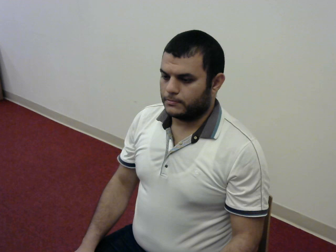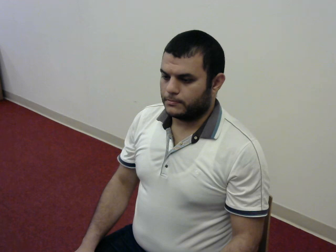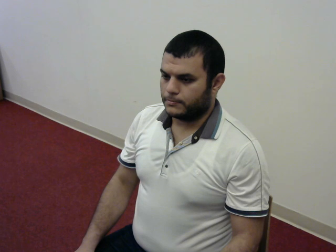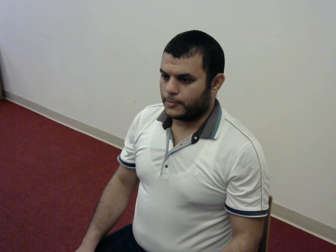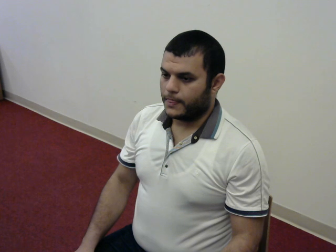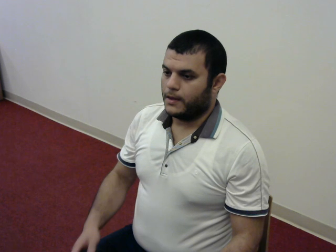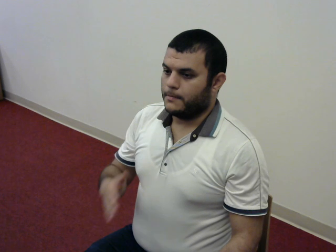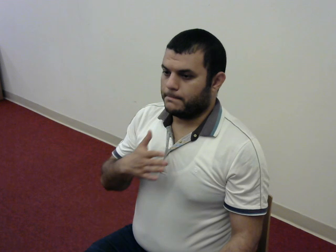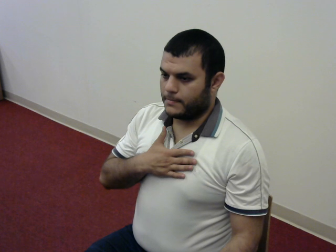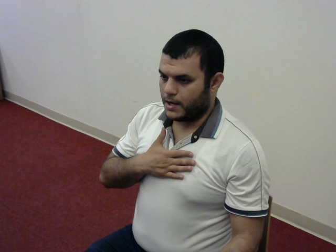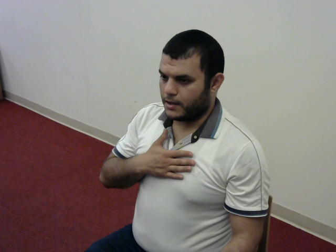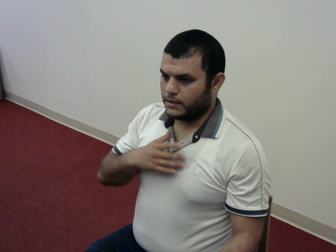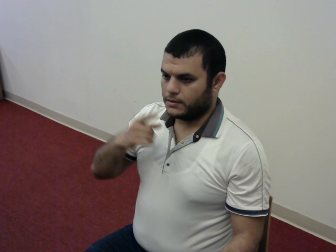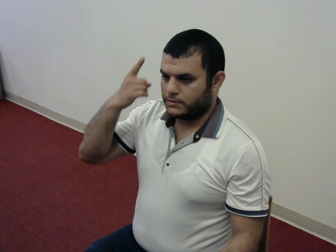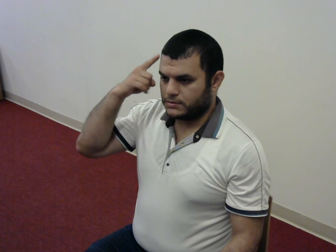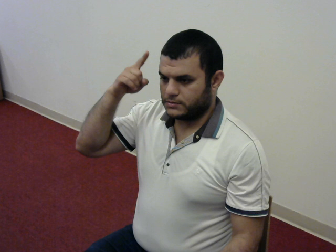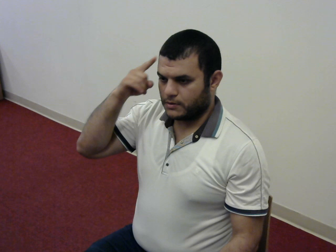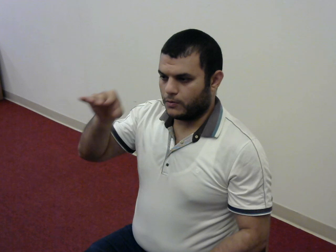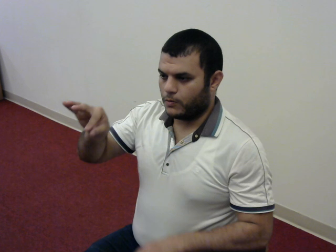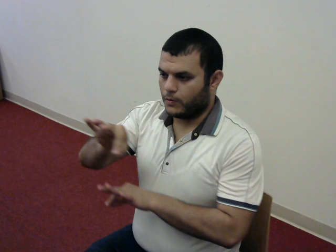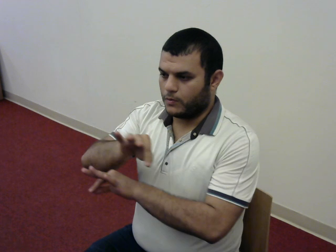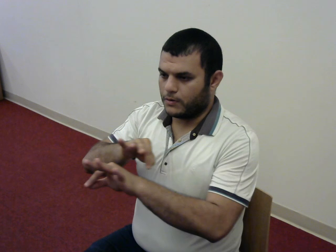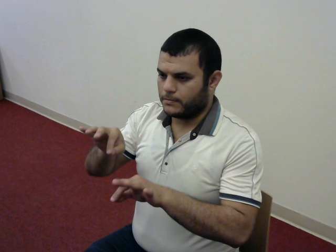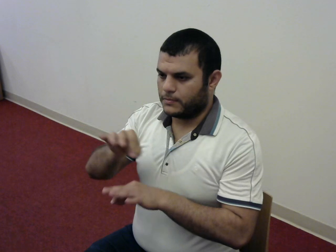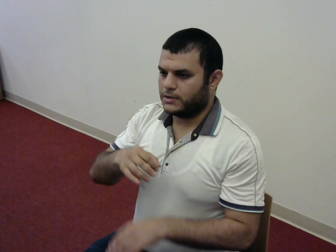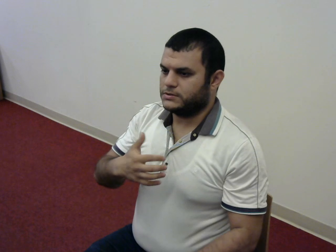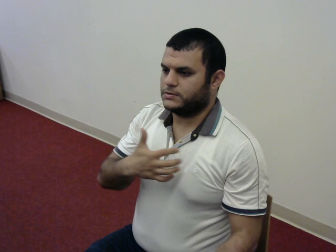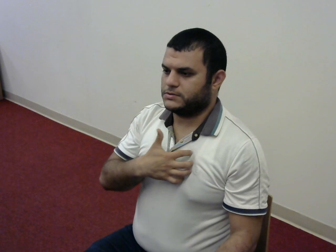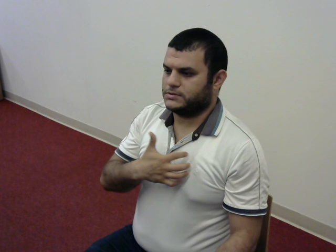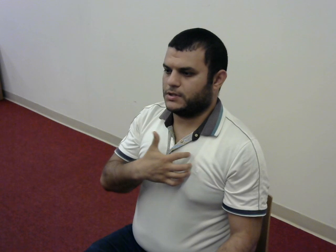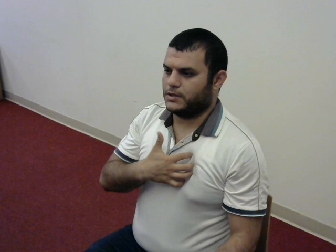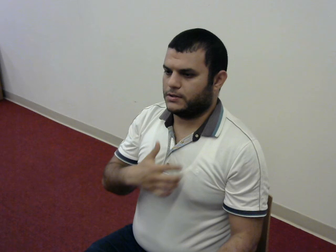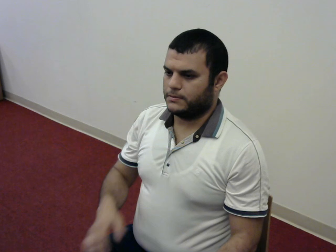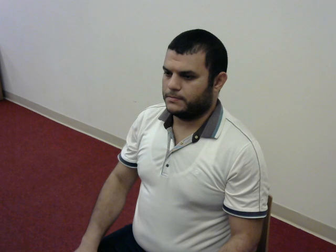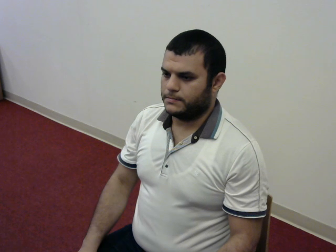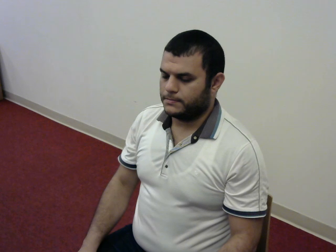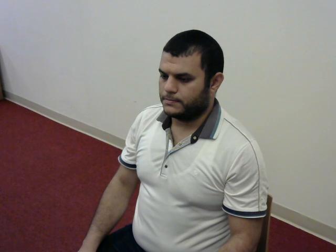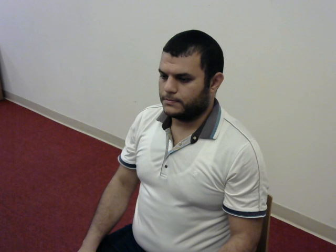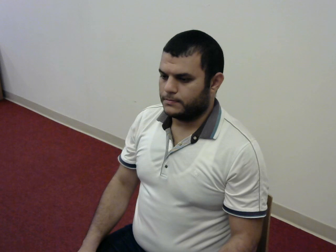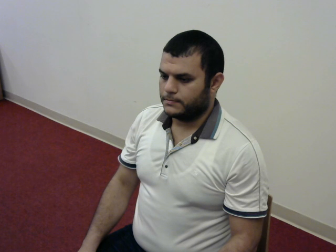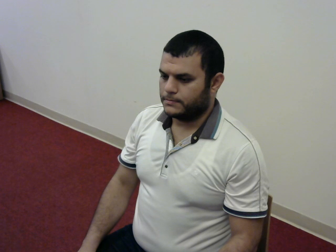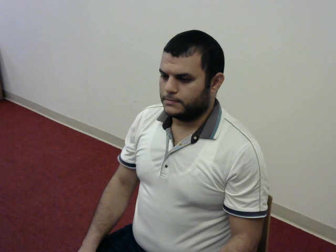Mən dizayner olmaq istəyirəm